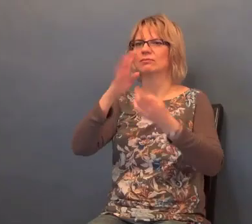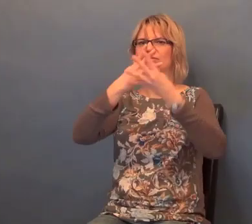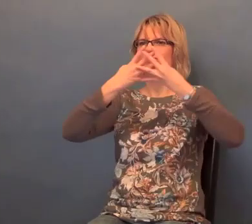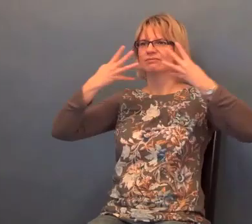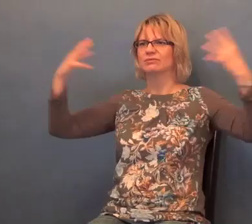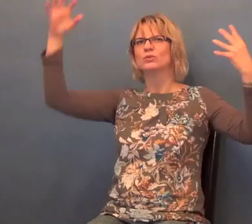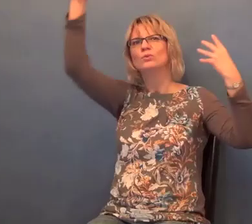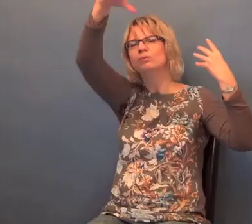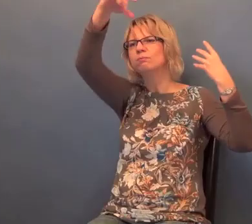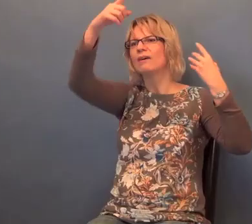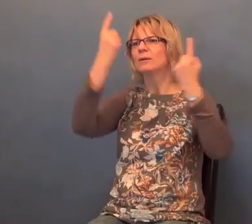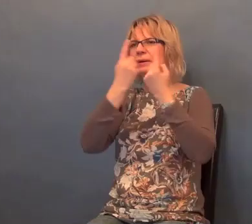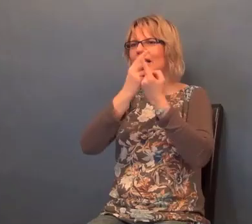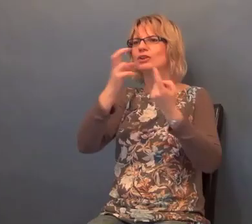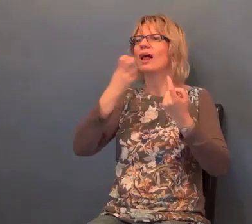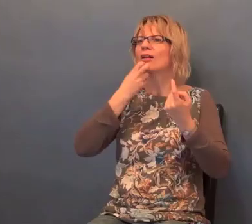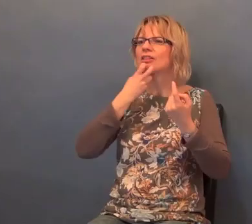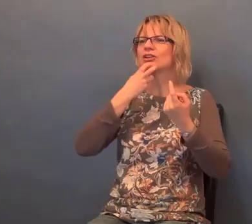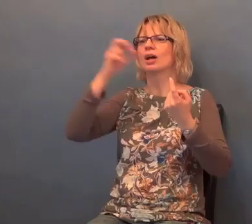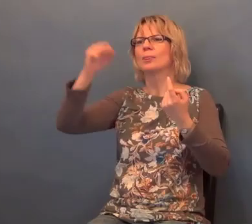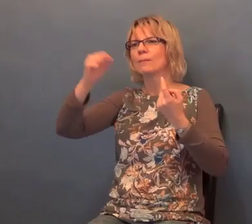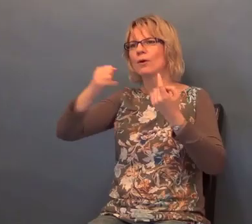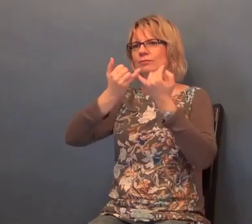Jest ogrodzenie, a za nim fabryka, elektrownia albo elektrownia atomowa.